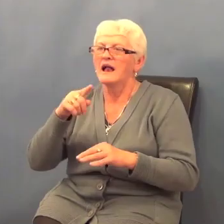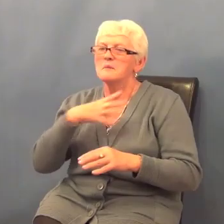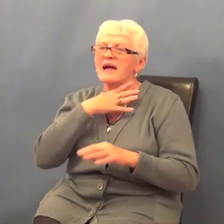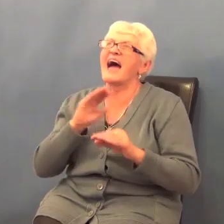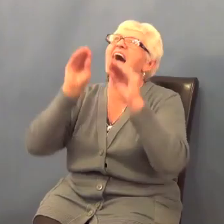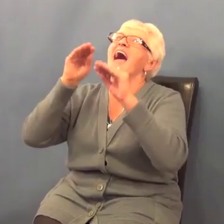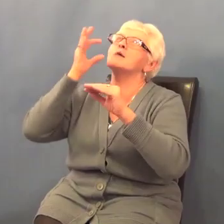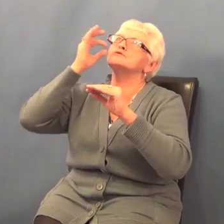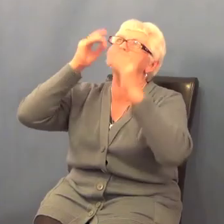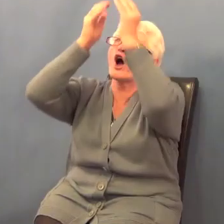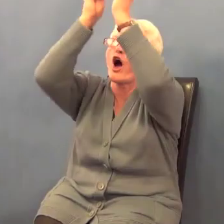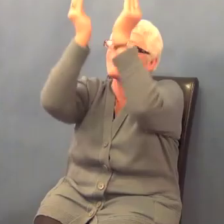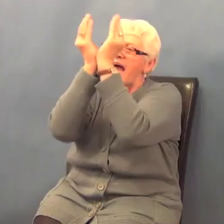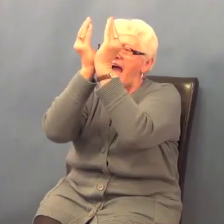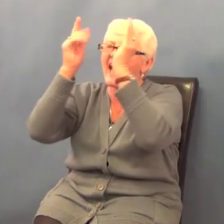Pies skacze pod pszczelim ulem.